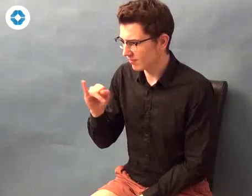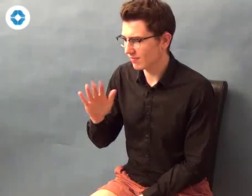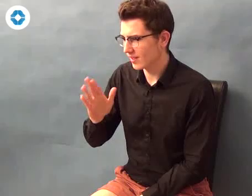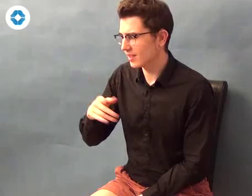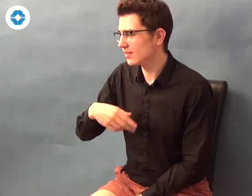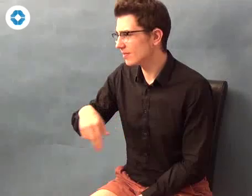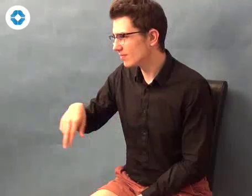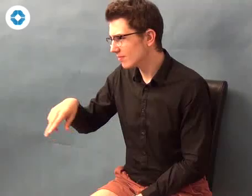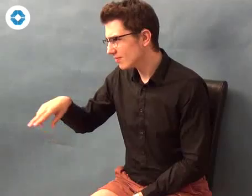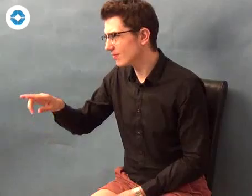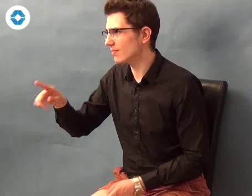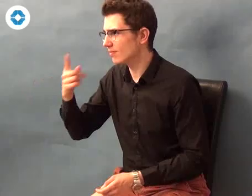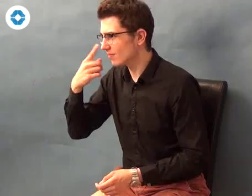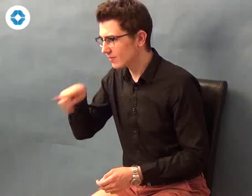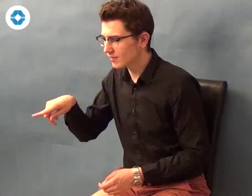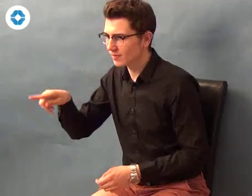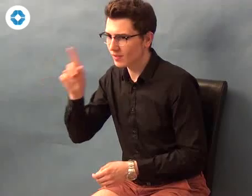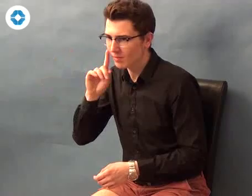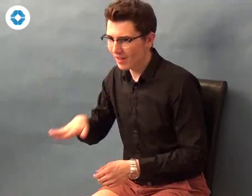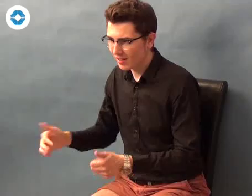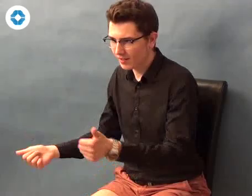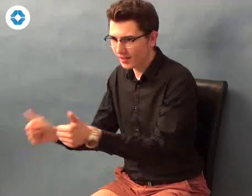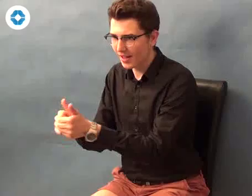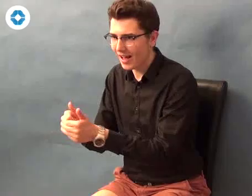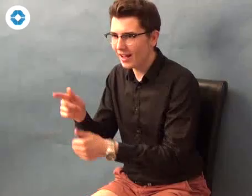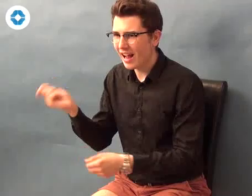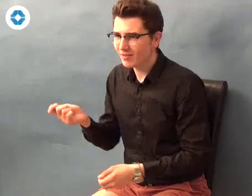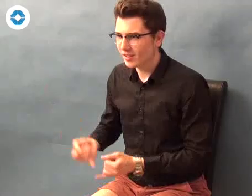Potem idzie dalej i widzi, że mały chłopiec dołączył do Chaplina.